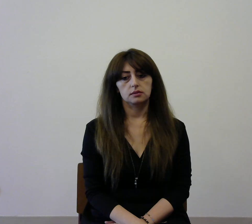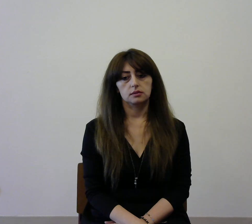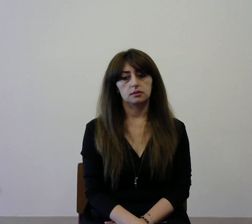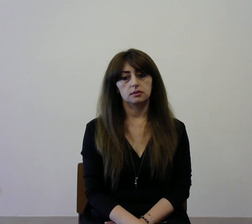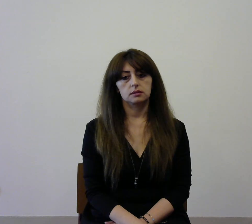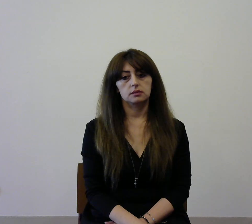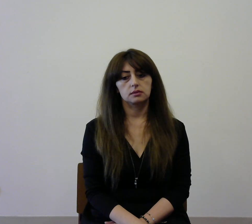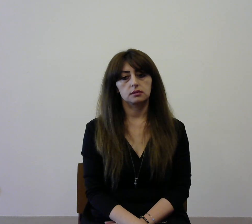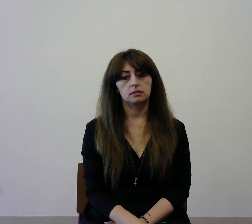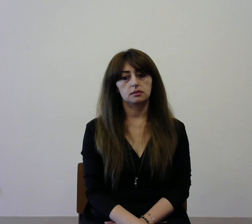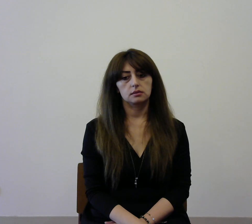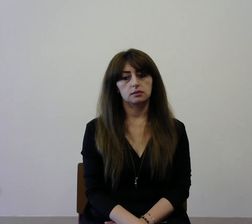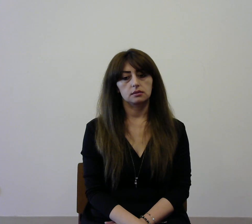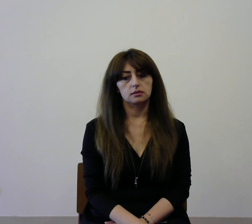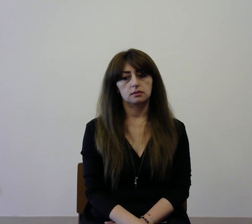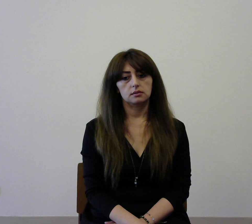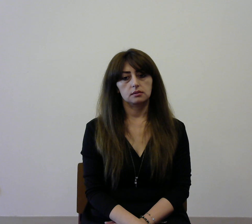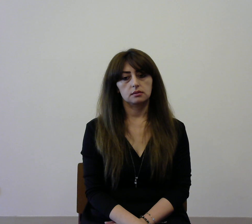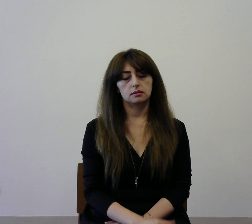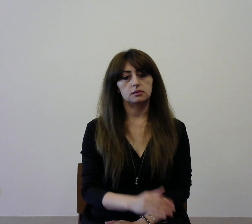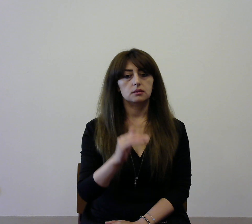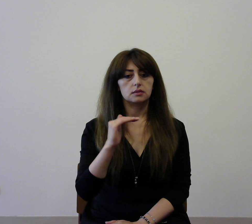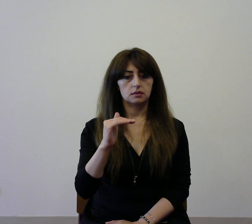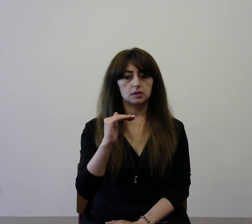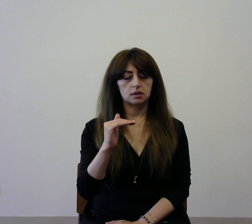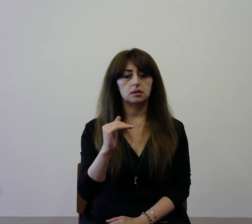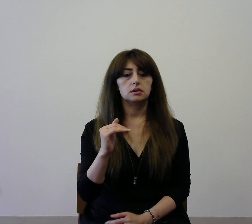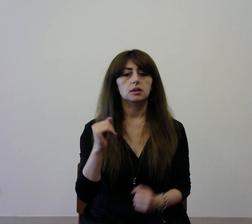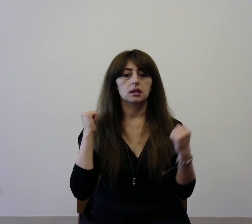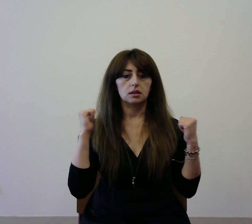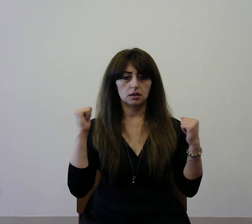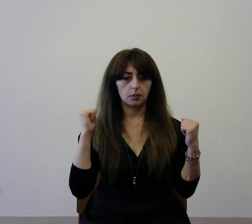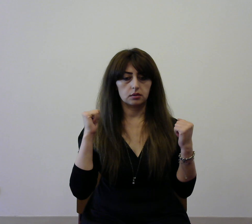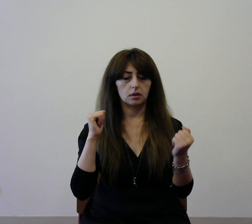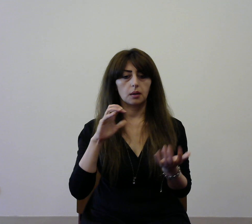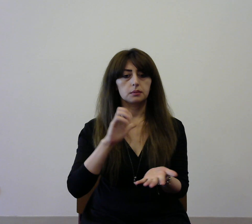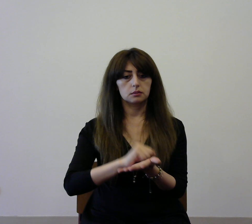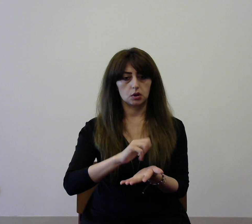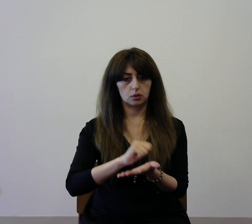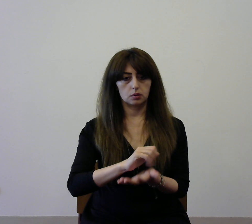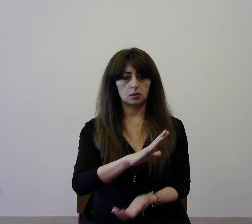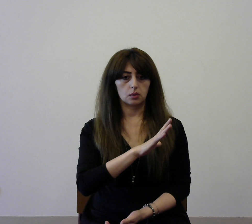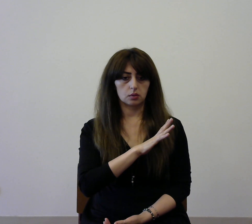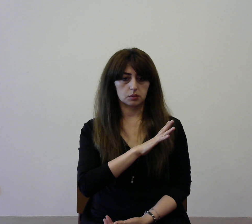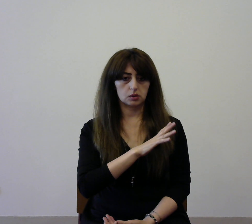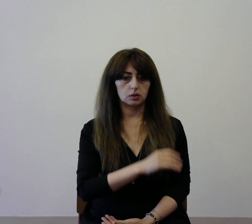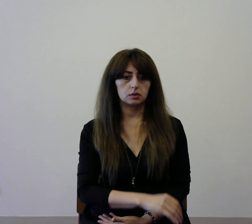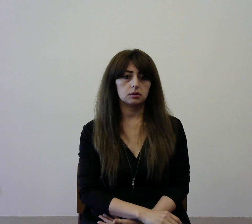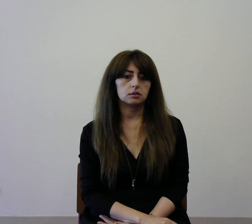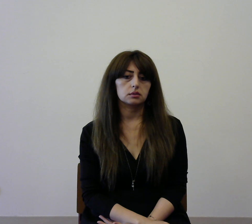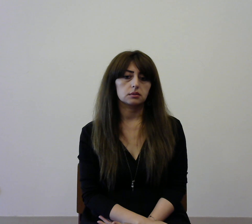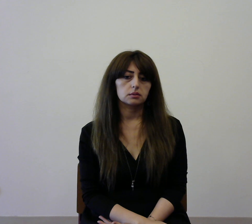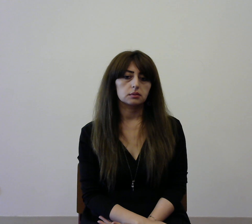Siz idmanla məşğul olursunuzmu?